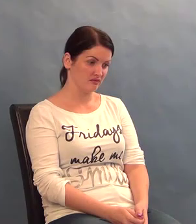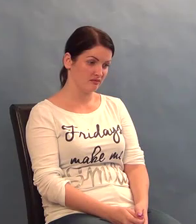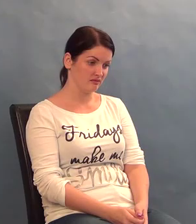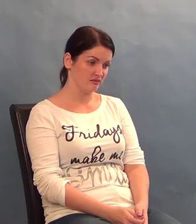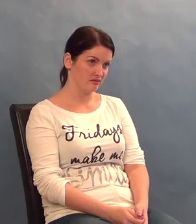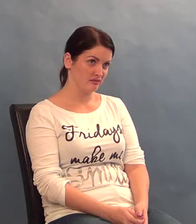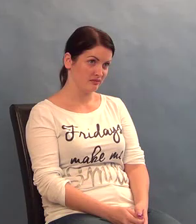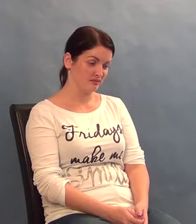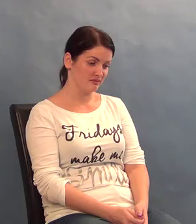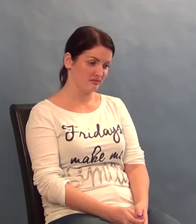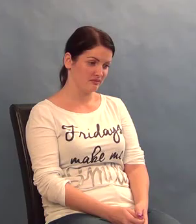Jestem wolna!